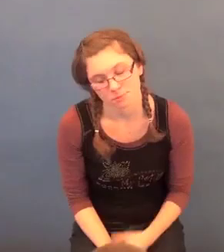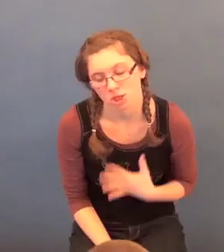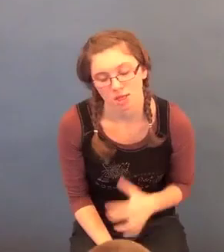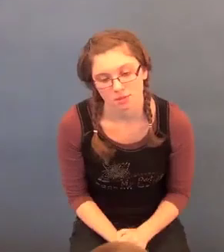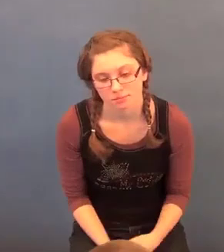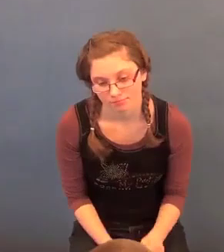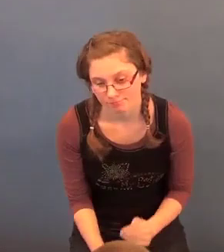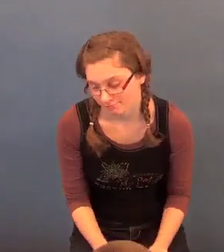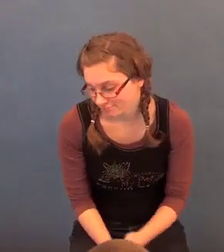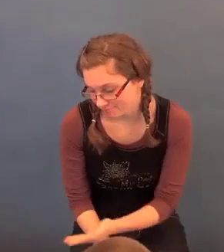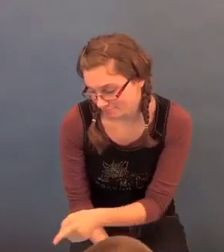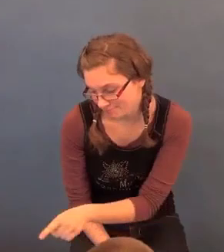Będę w górach.